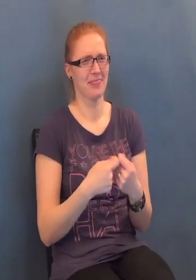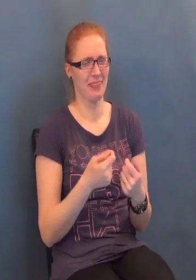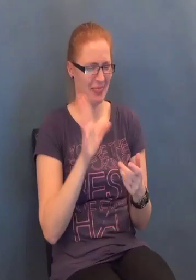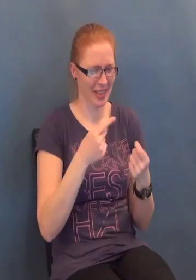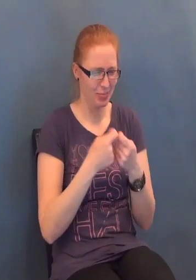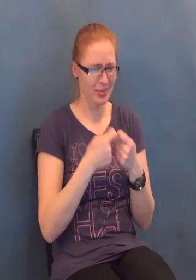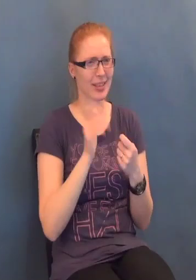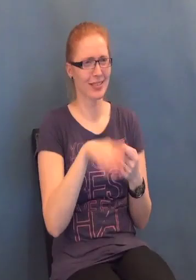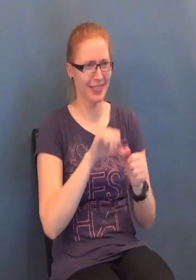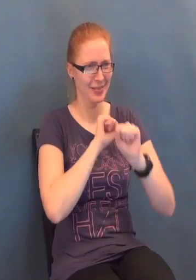To nie przeszkadza.